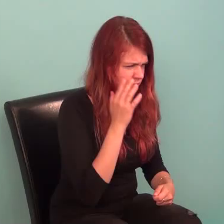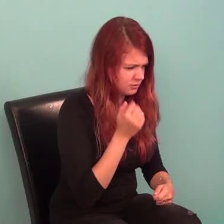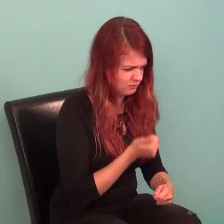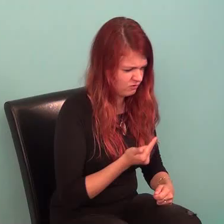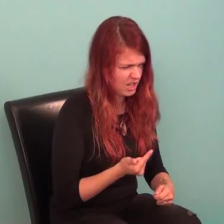Jeden, dwa?